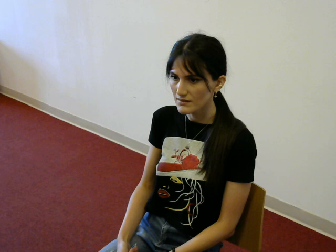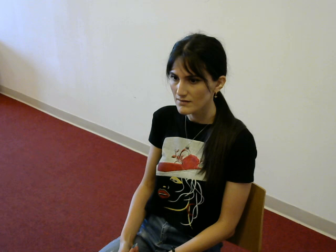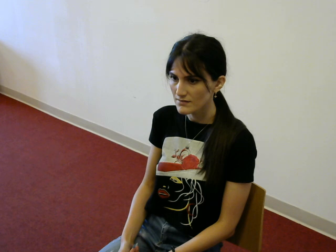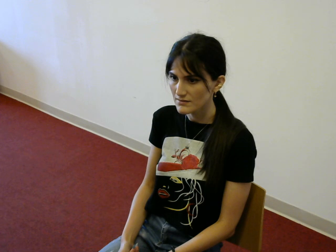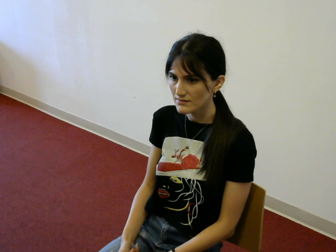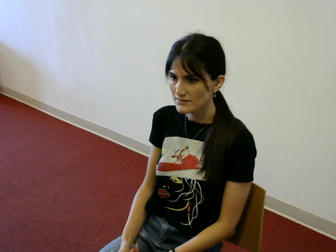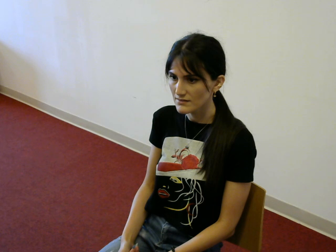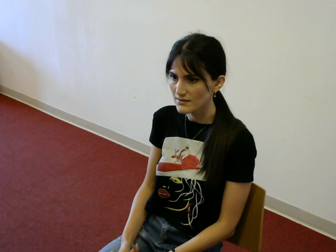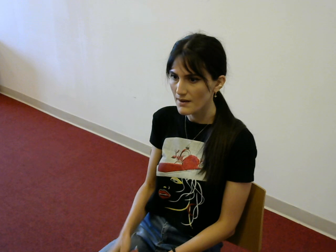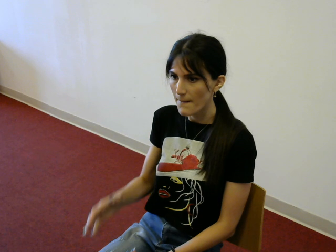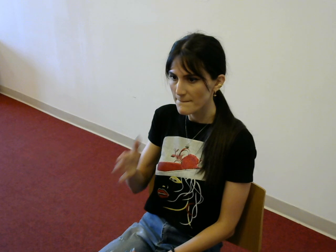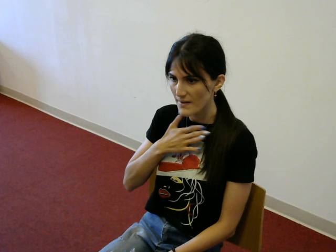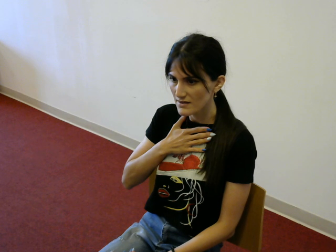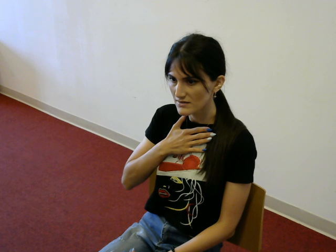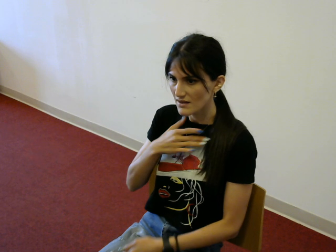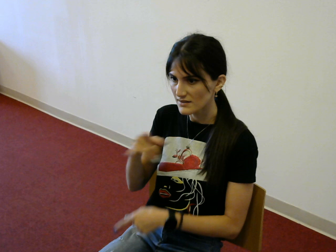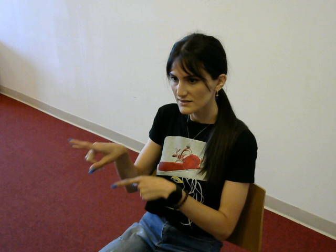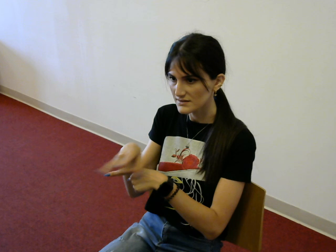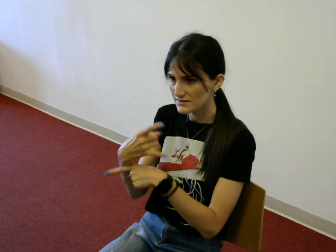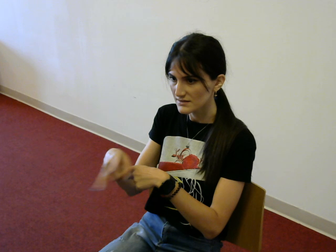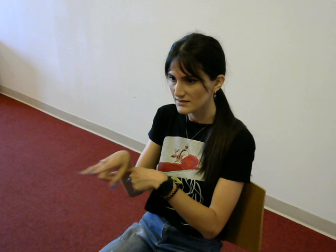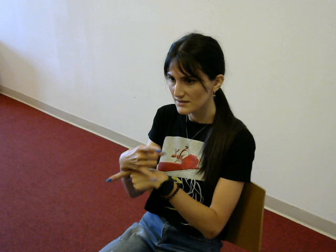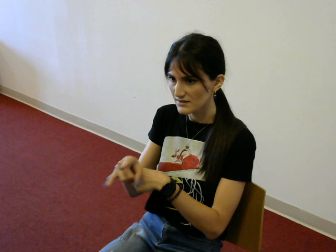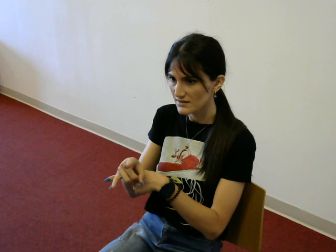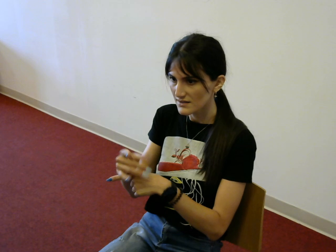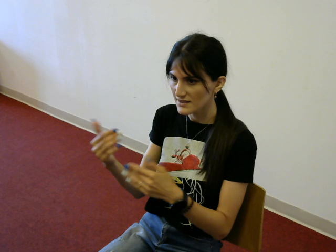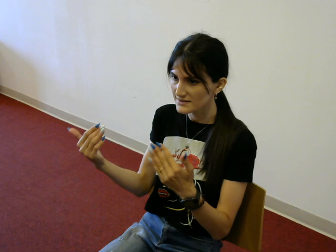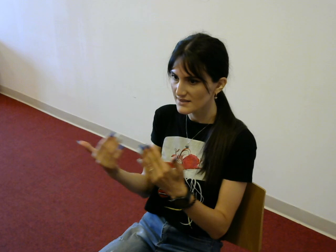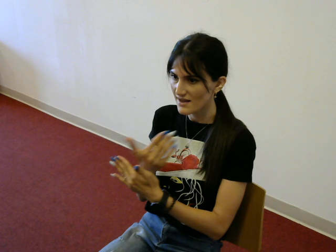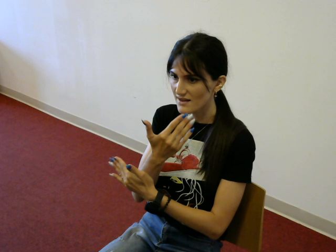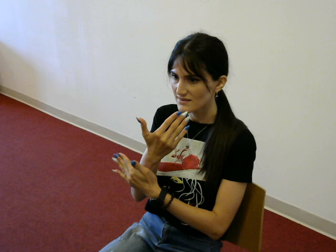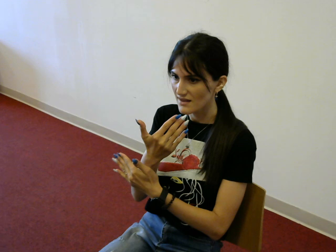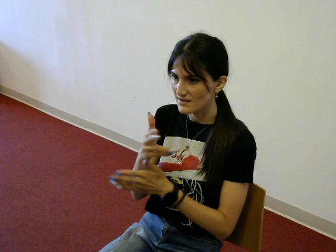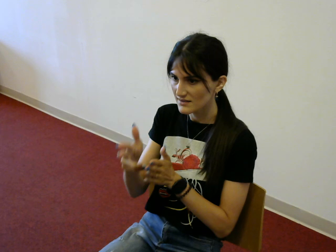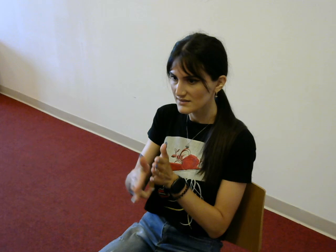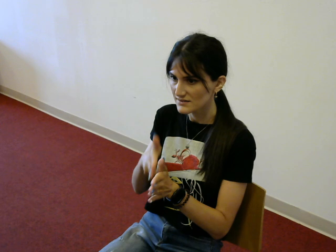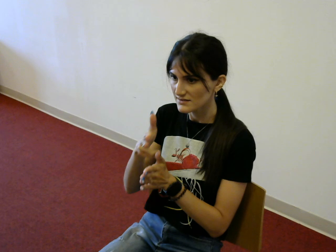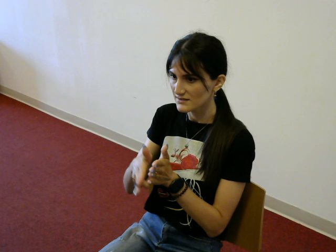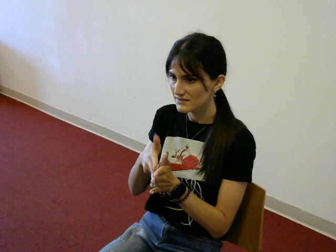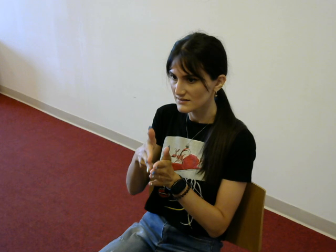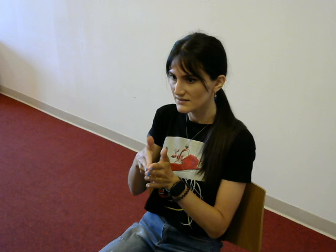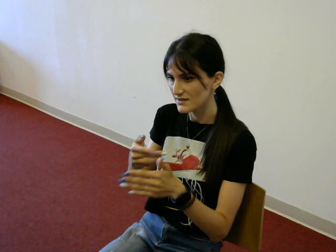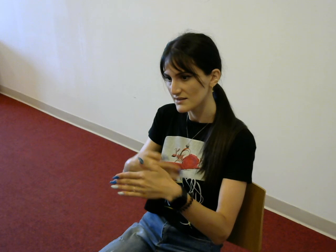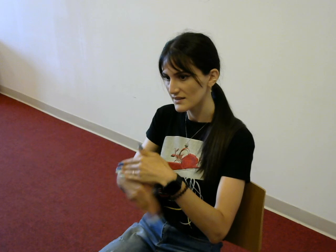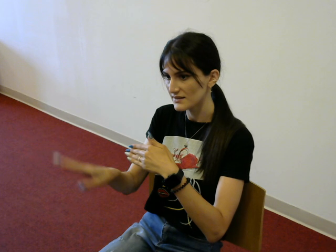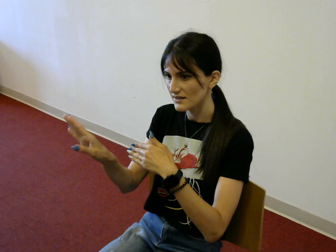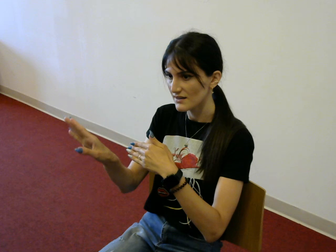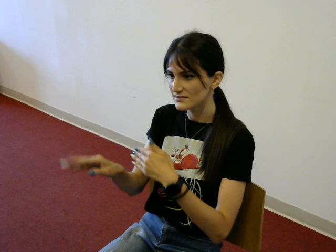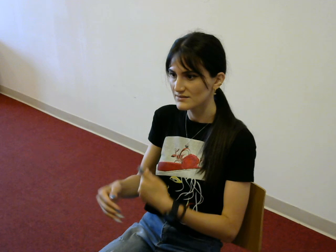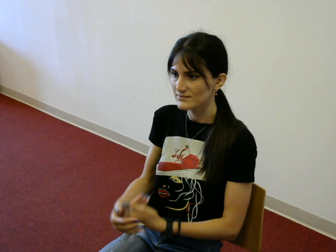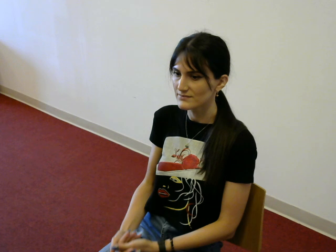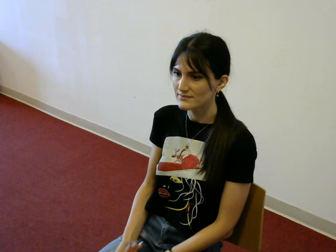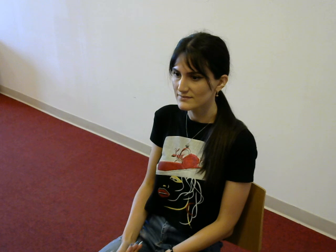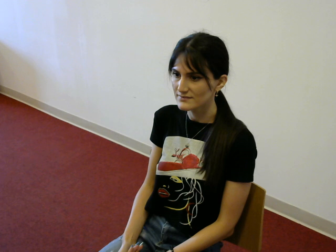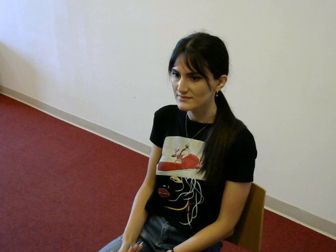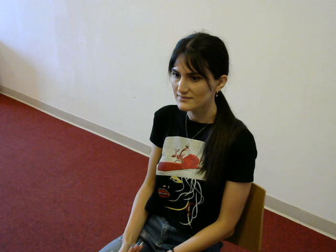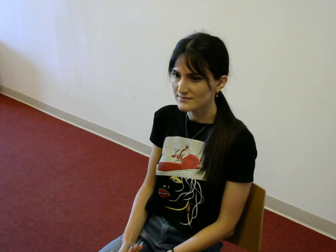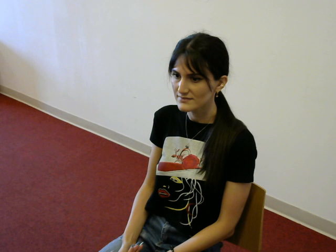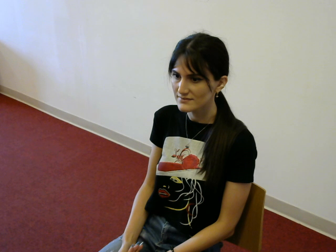Mən Gəncəyə yeni qatarla gedirəm